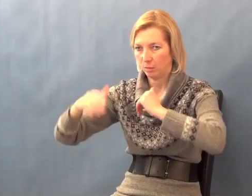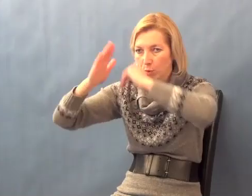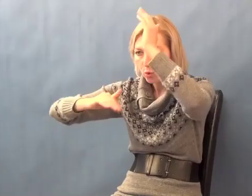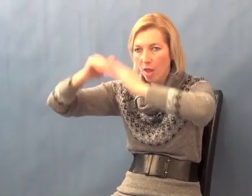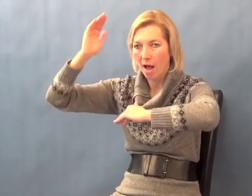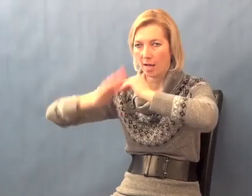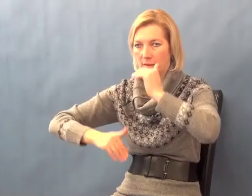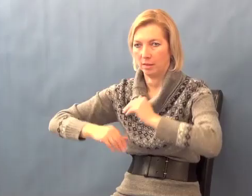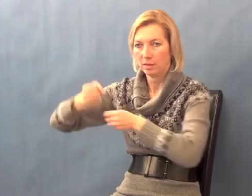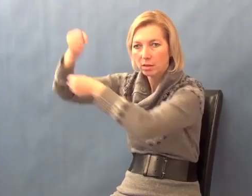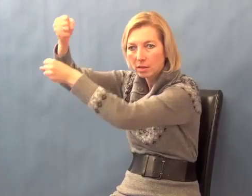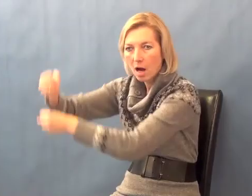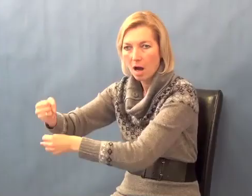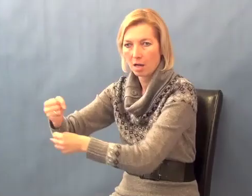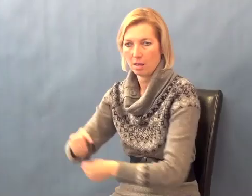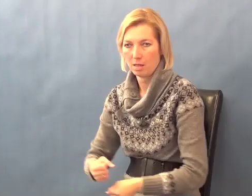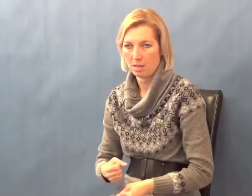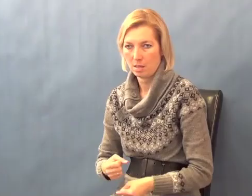Ten znak stoi na budowie.